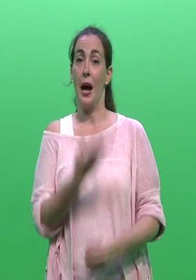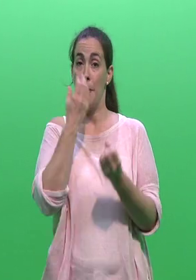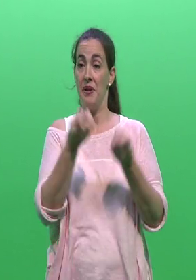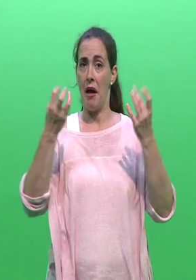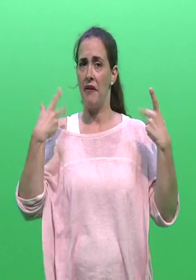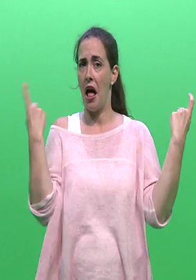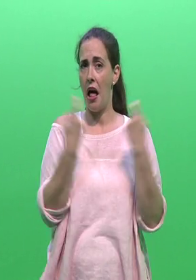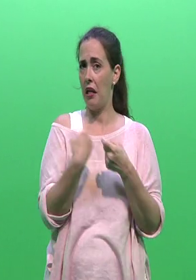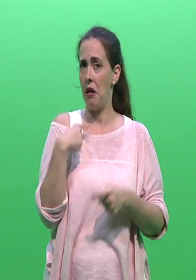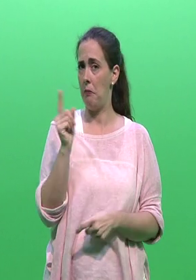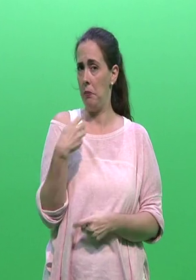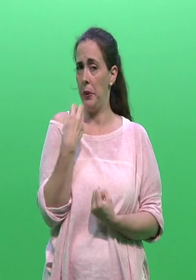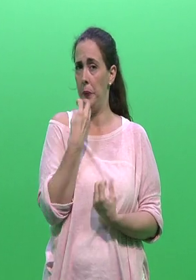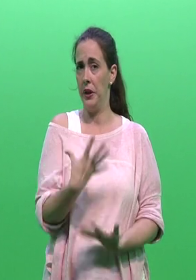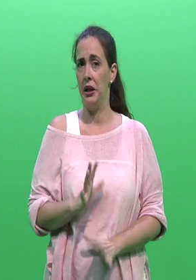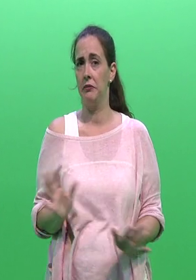No tinc al·lèrgia a la primavera, estic bé.